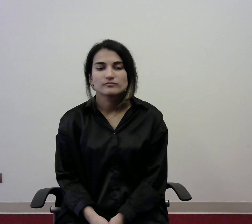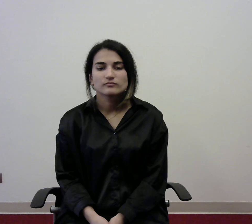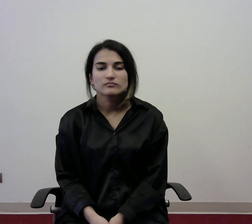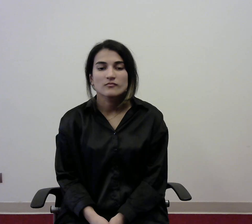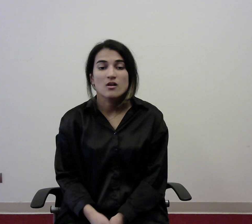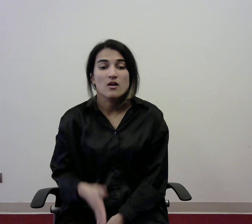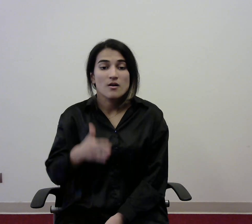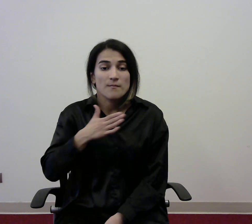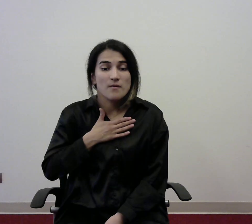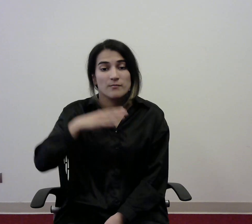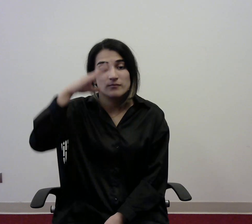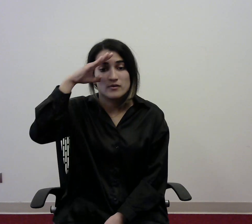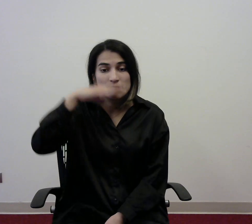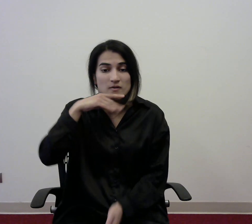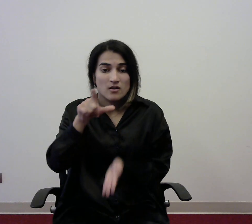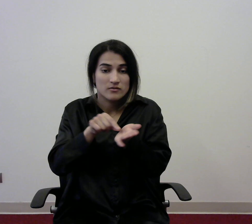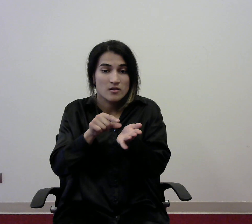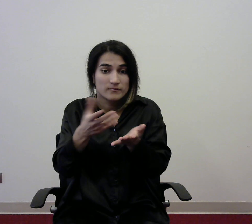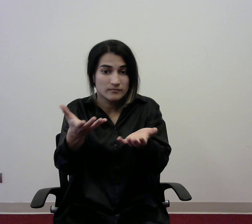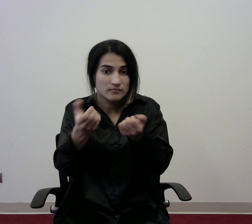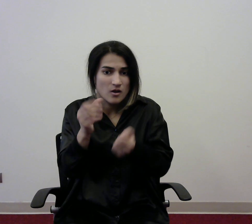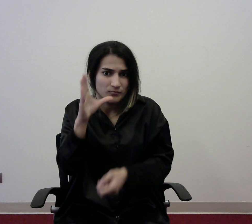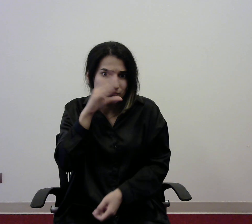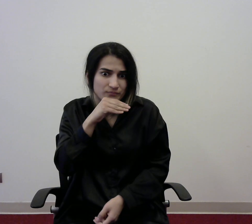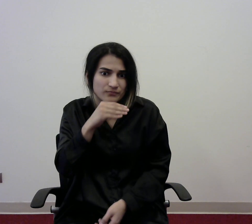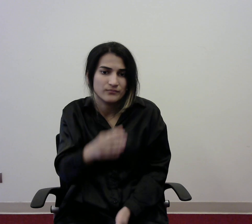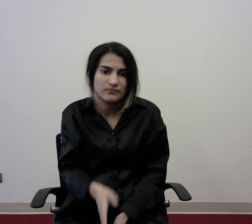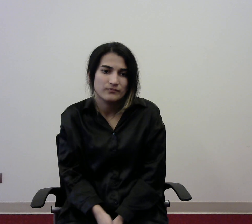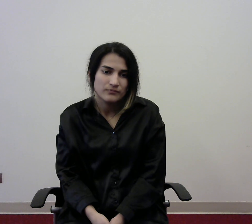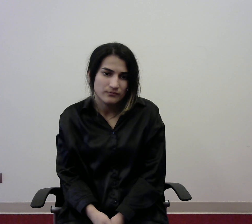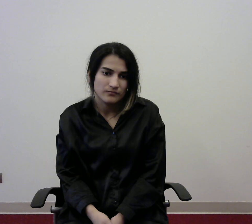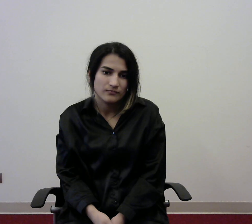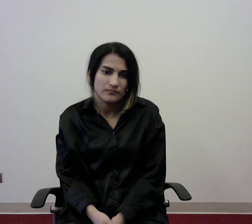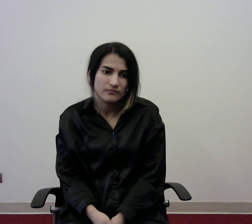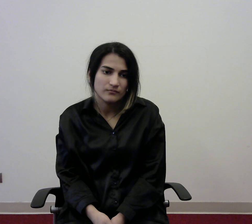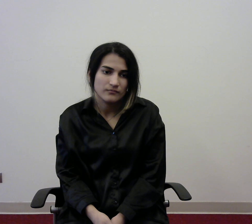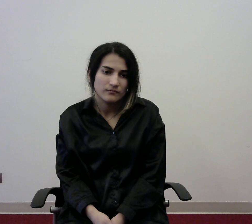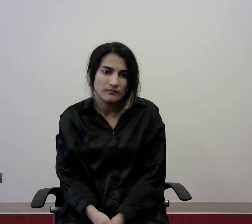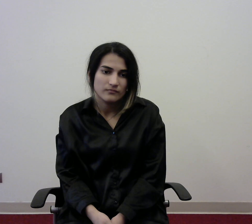Mən atamın pensiyasını ala bilərəm?